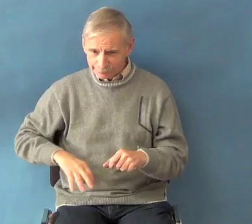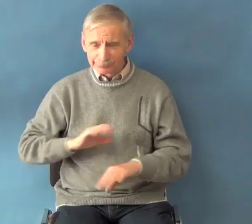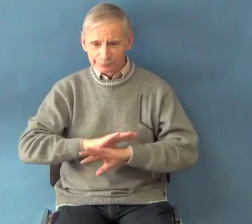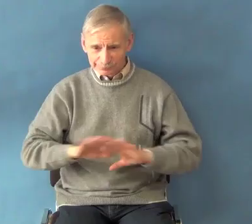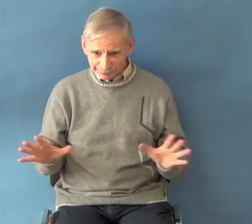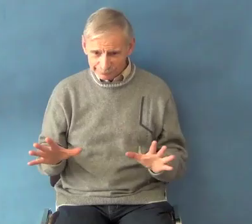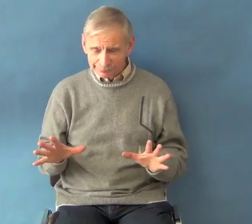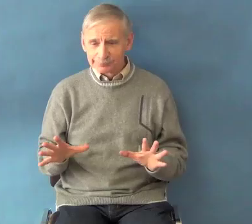Skończył.